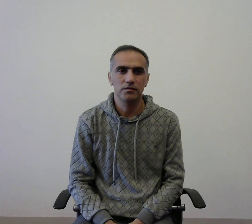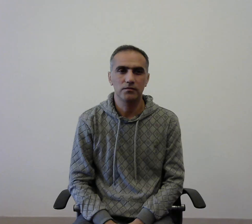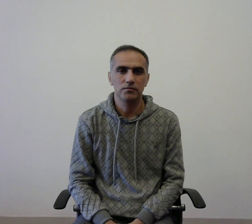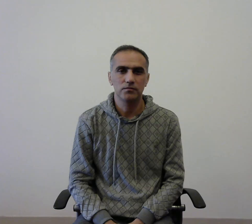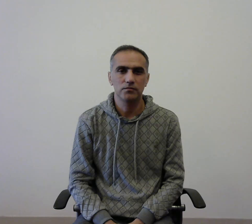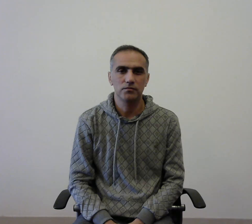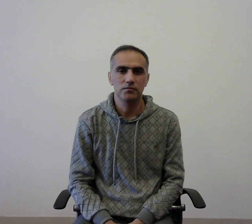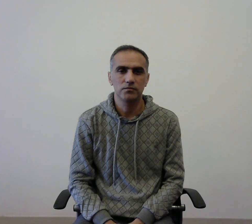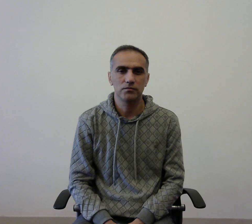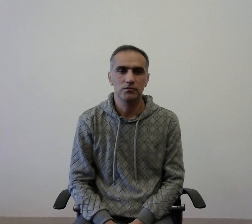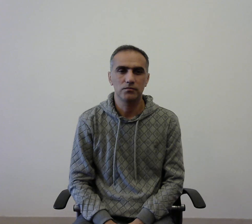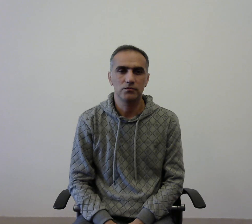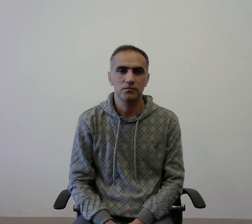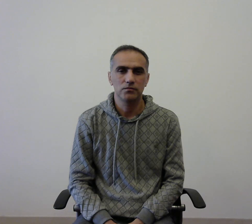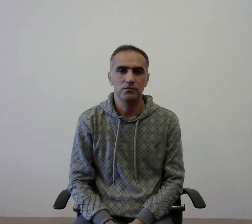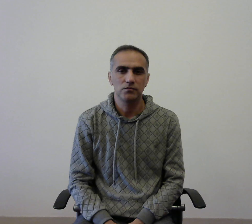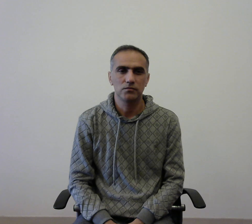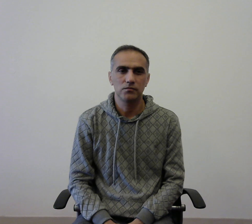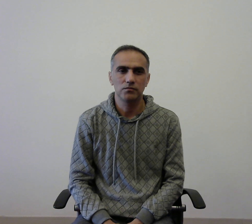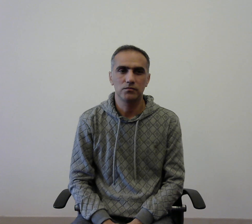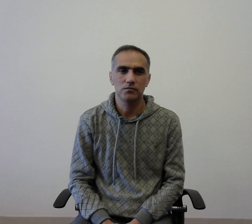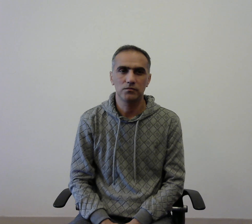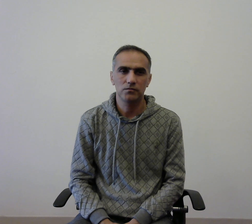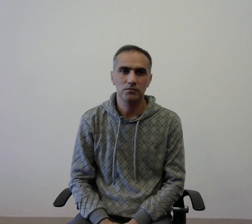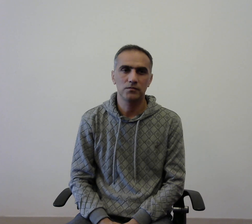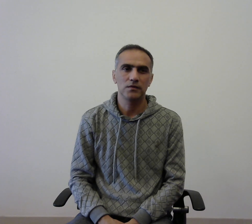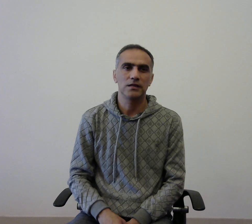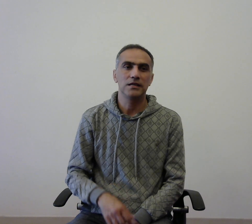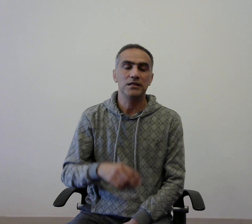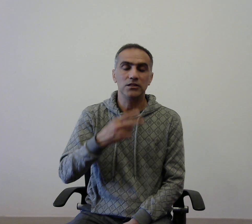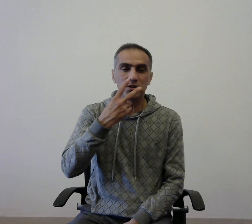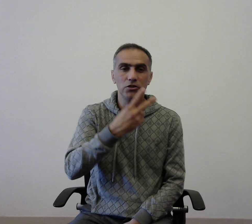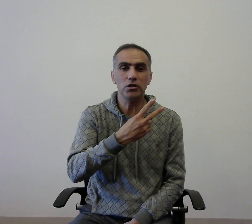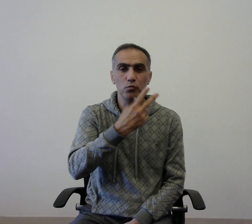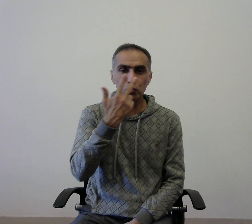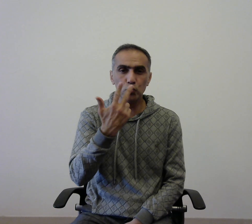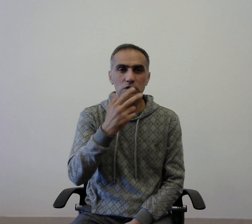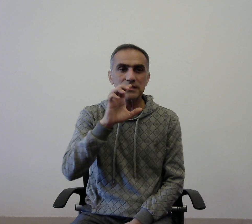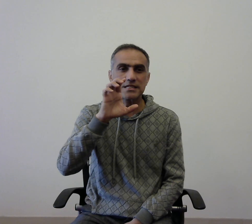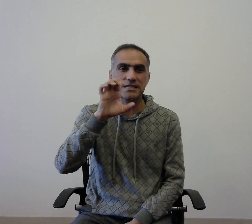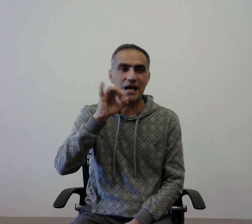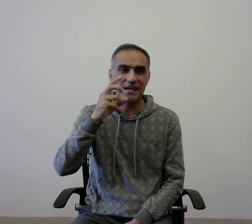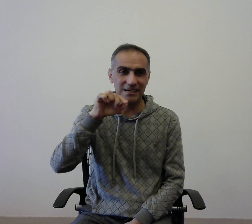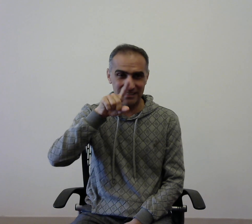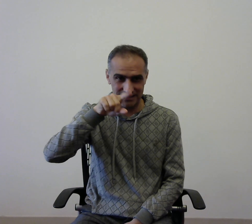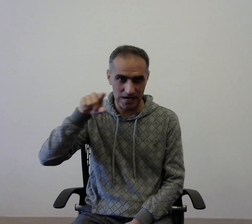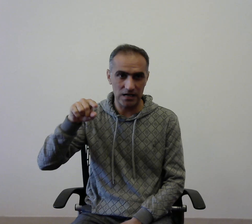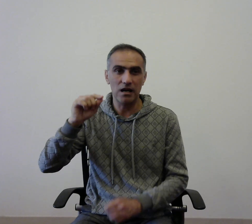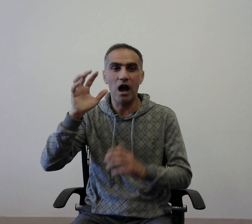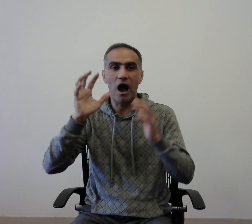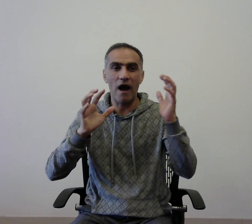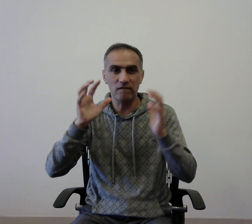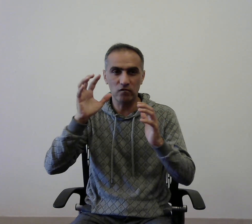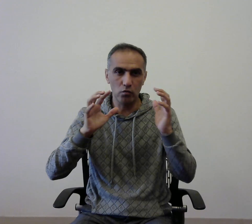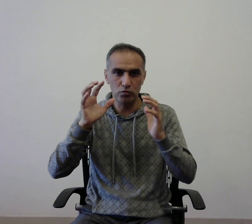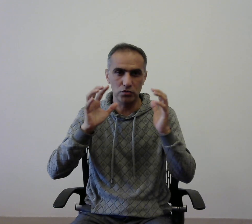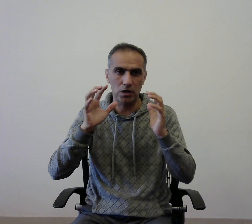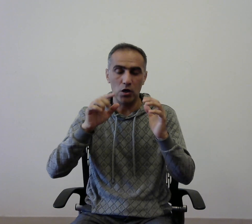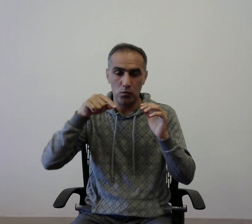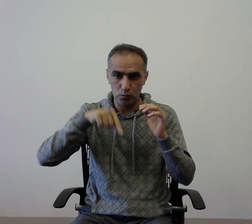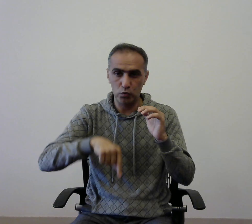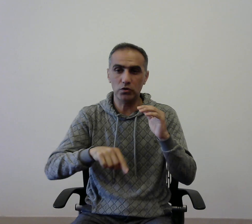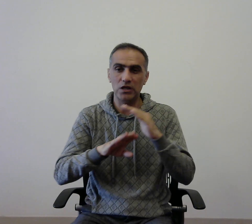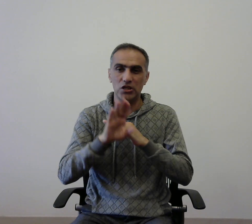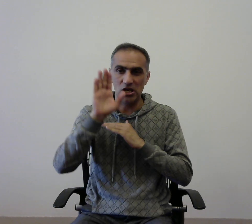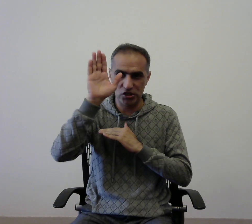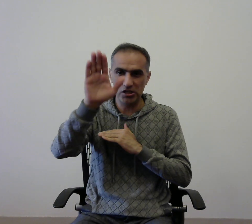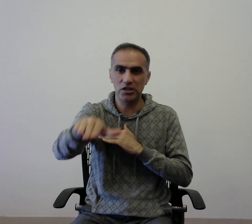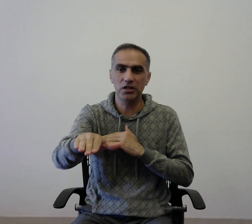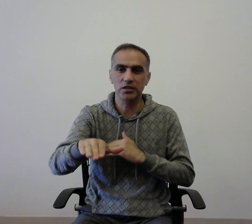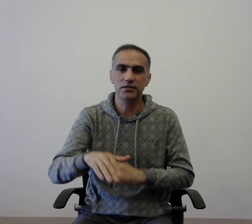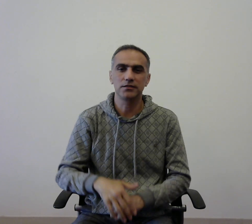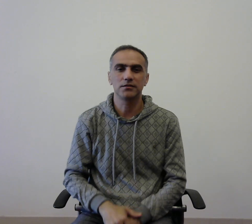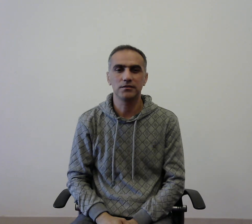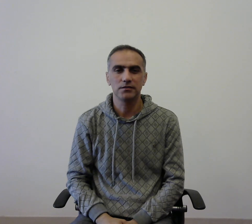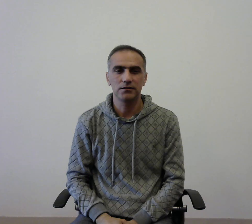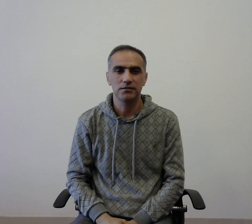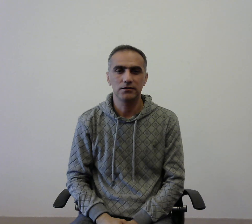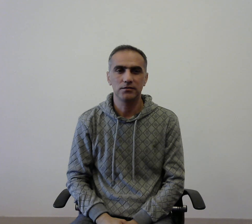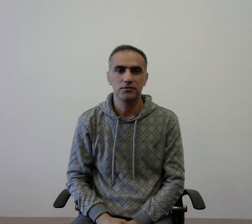23 saylı avtobus burdan keçir?